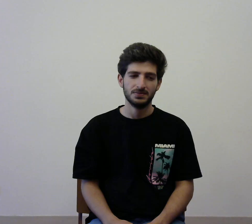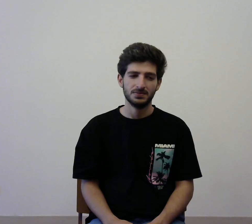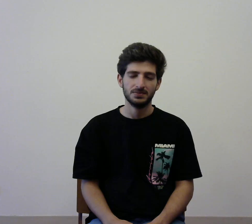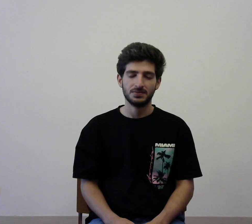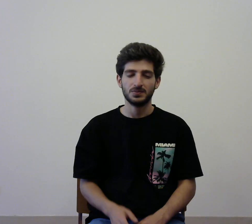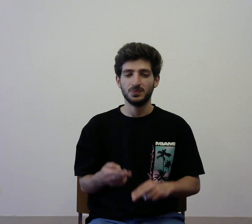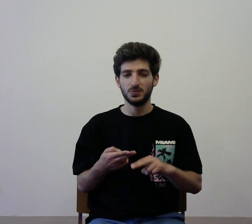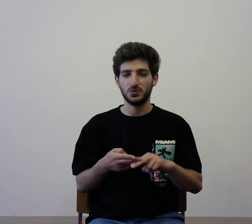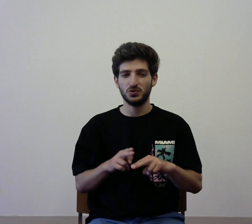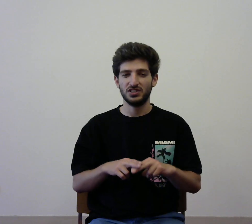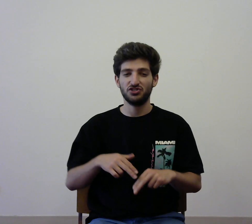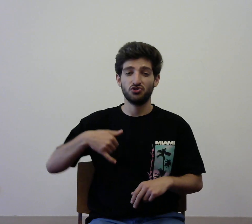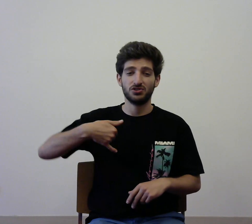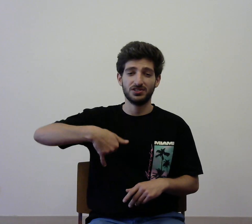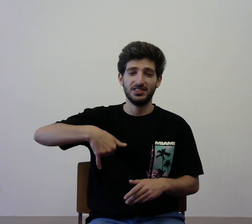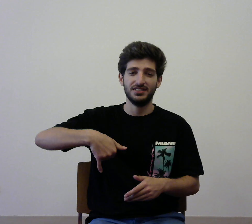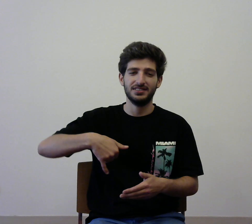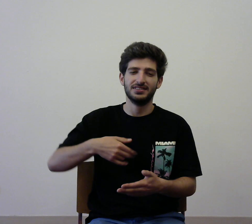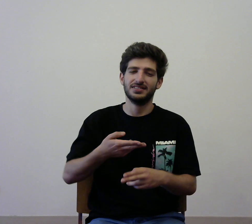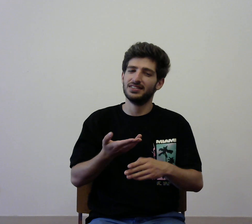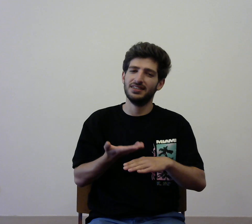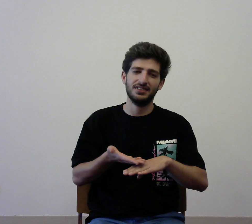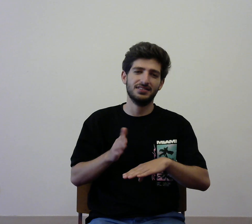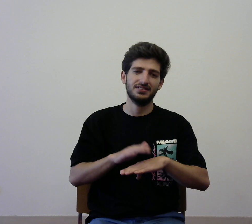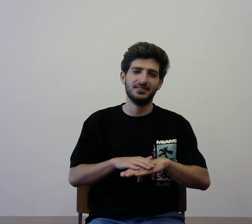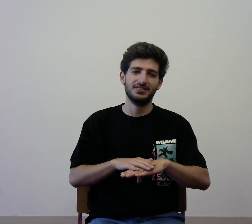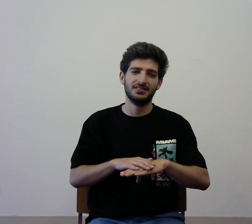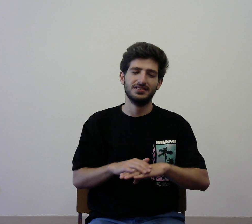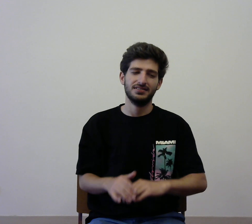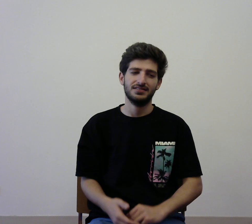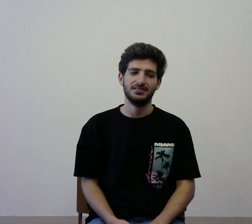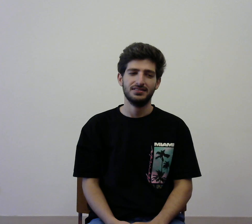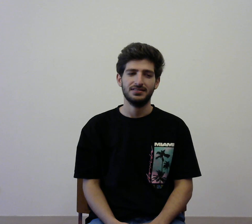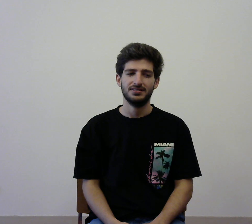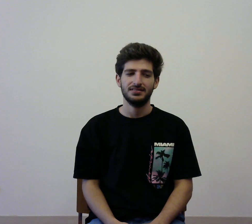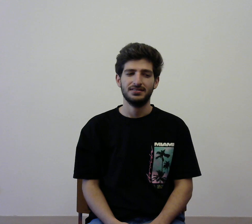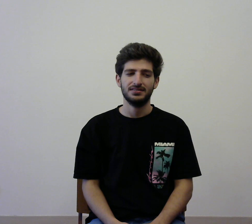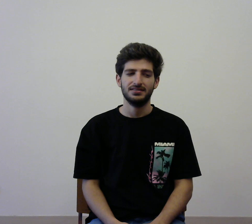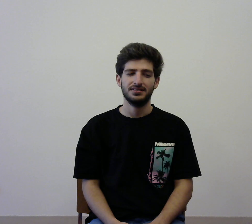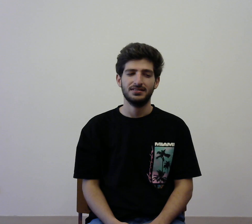Bu çanta ağırdır